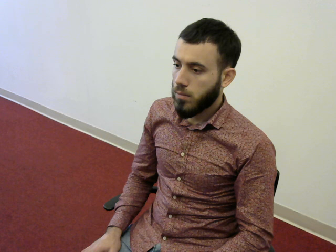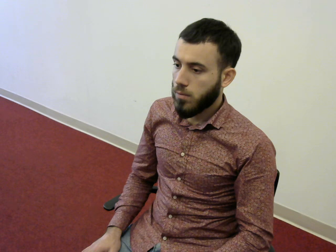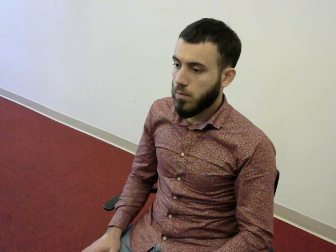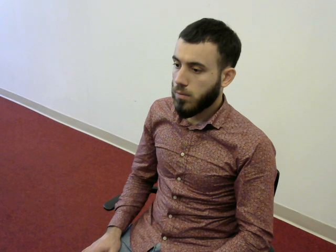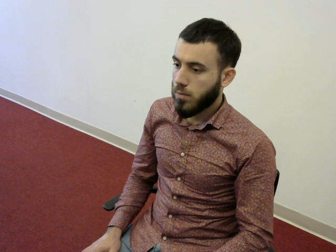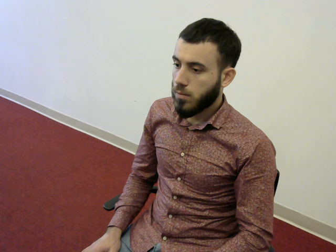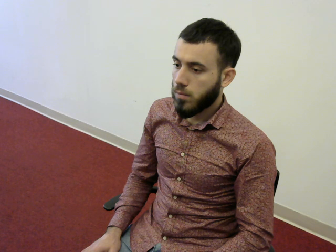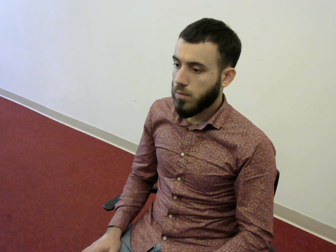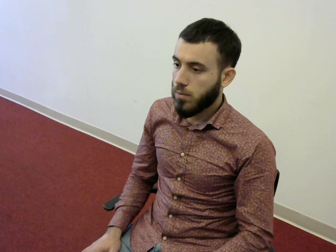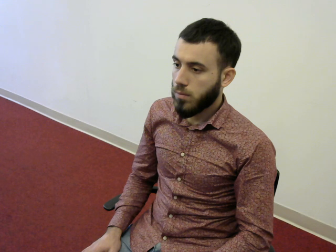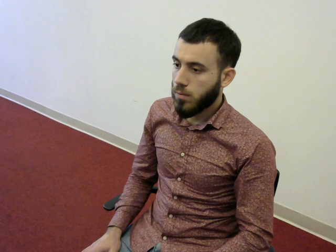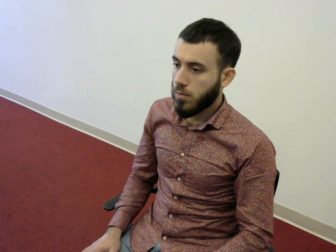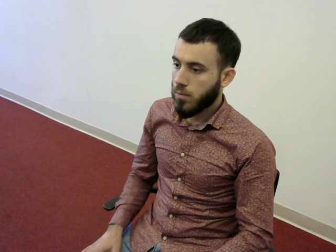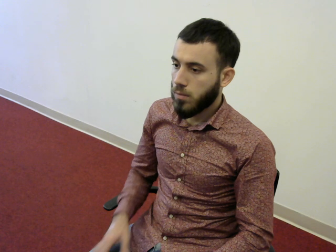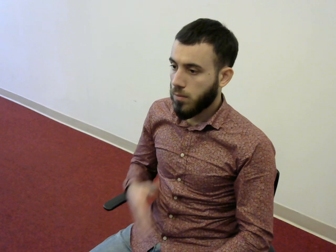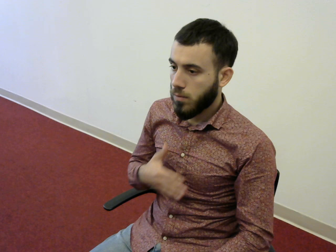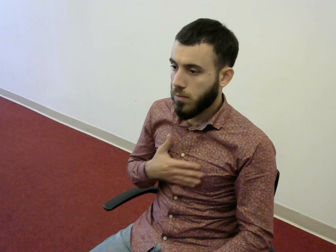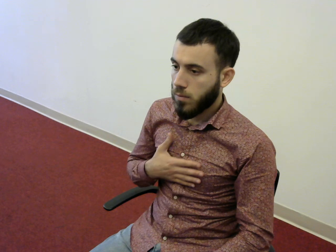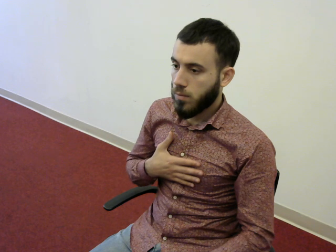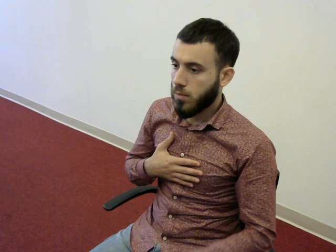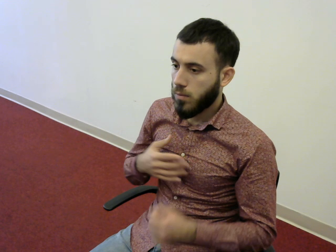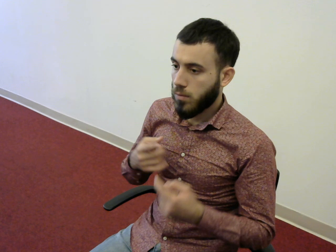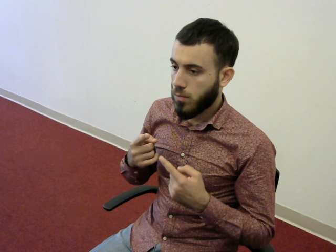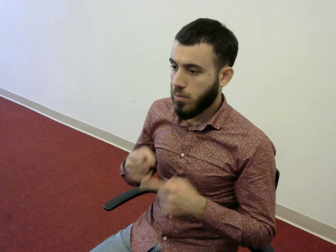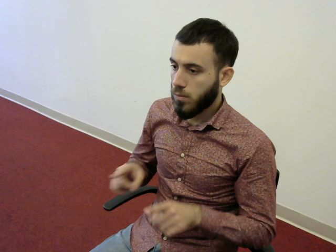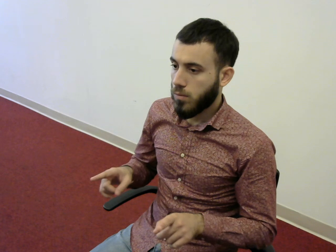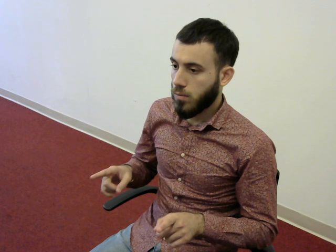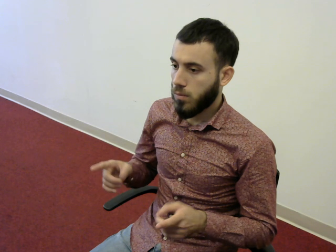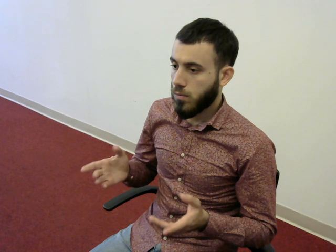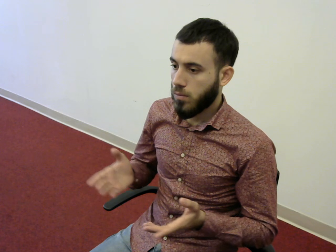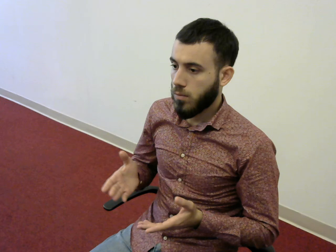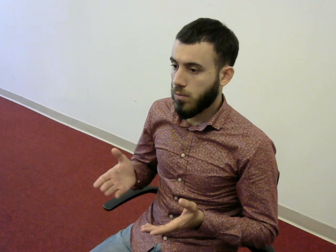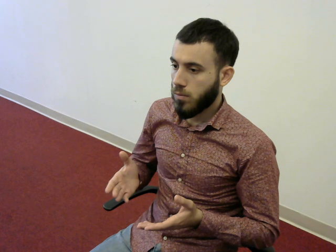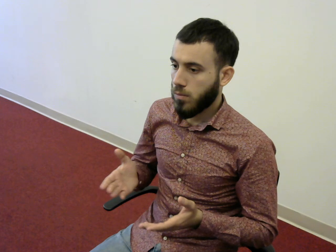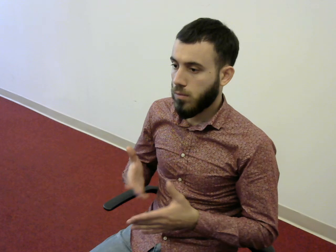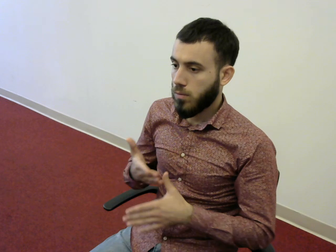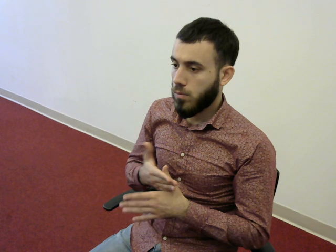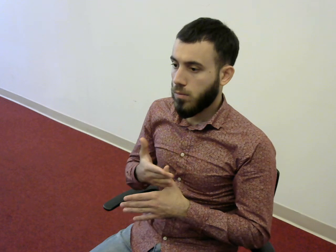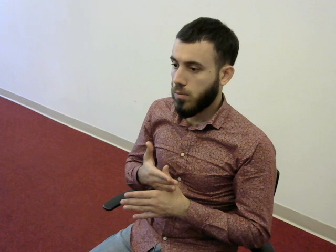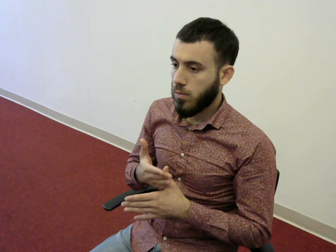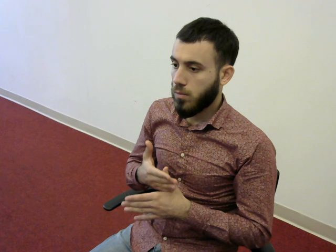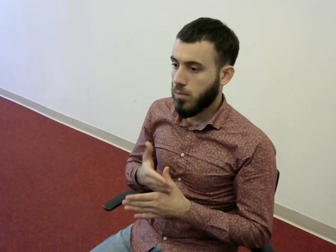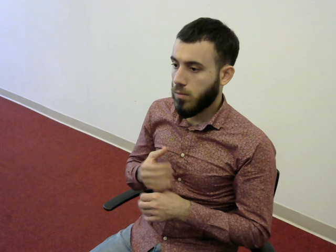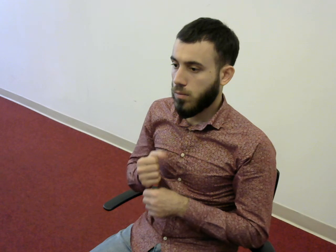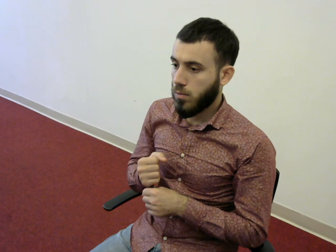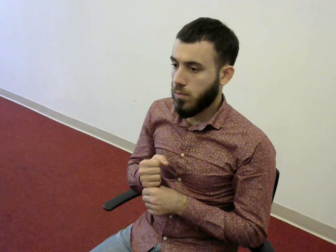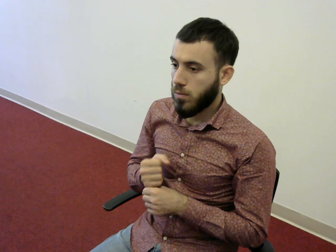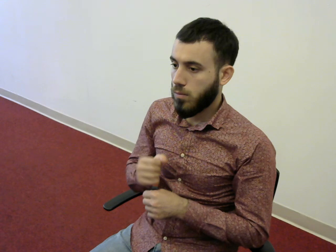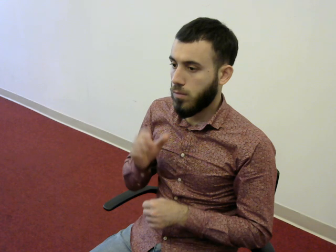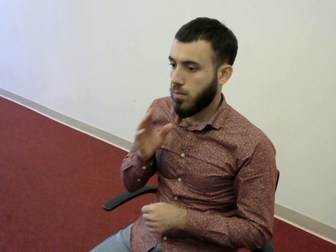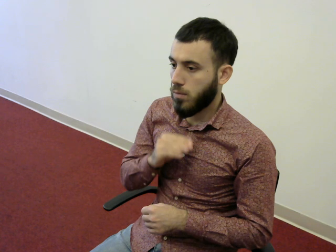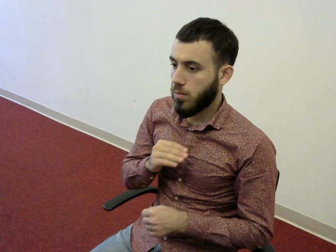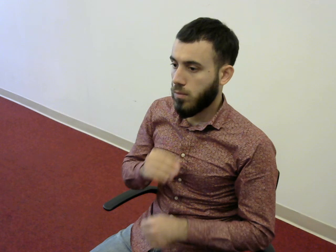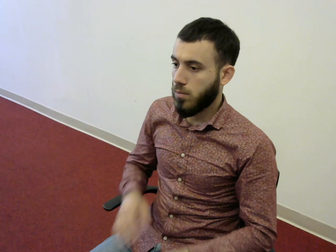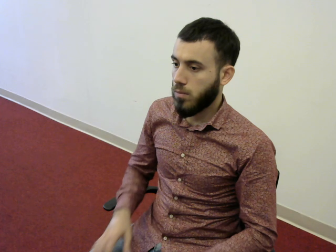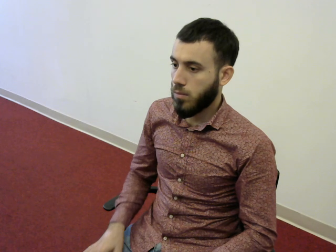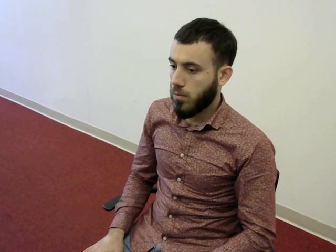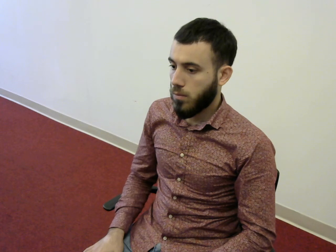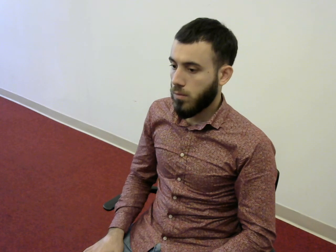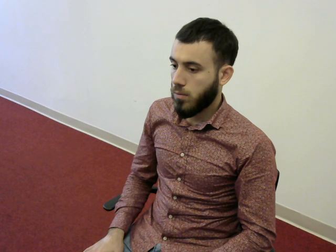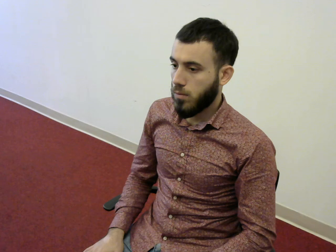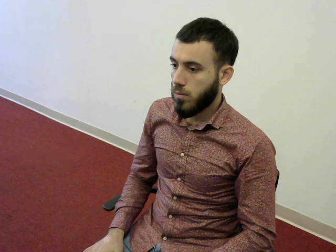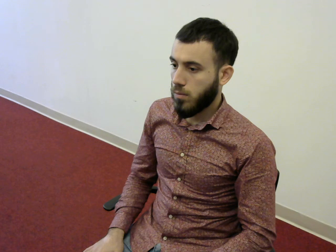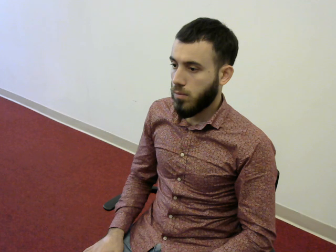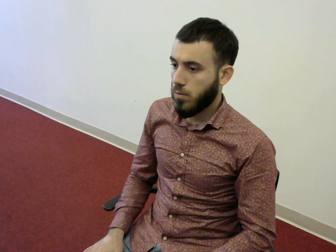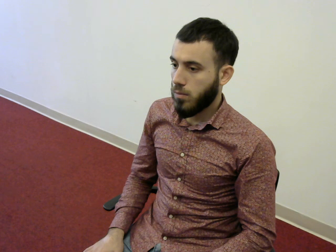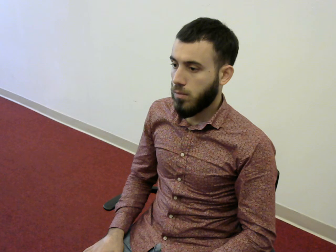Mənə başqa hansı köməkliyi edə bilərsiniz?